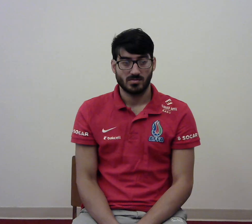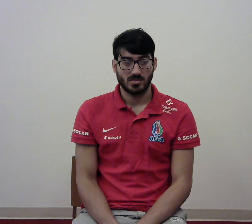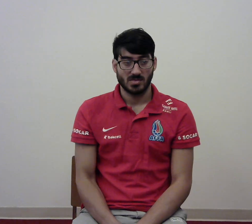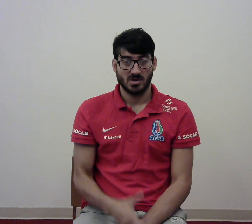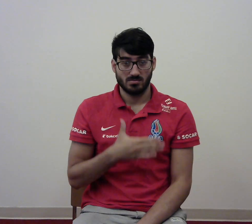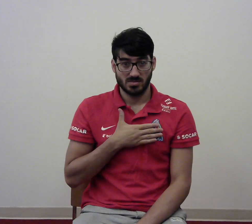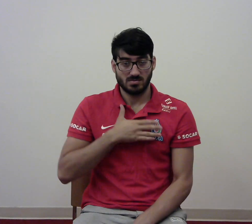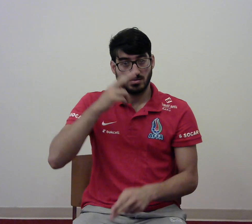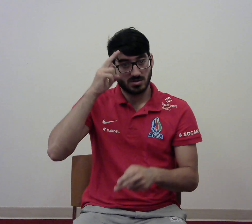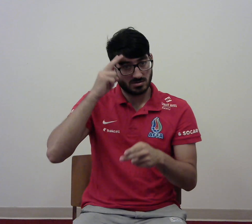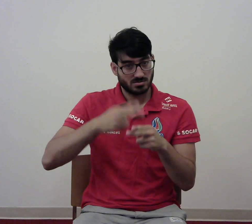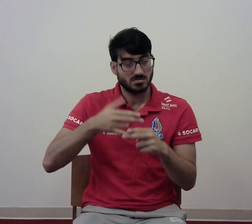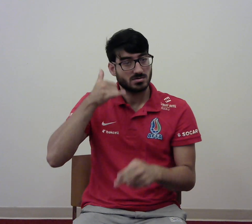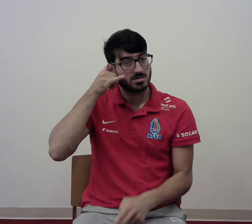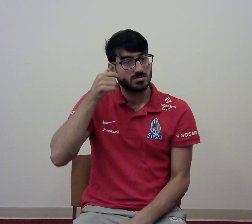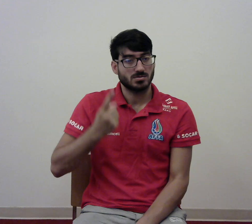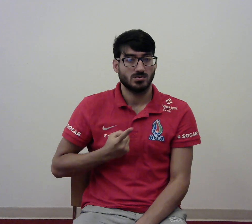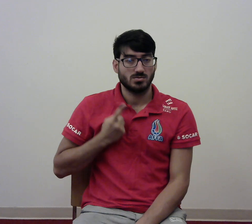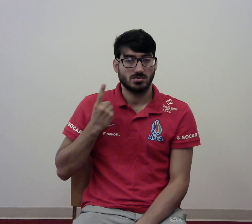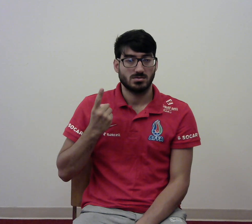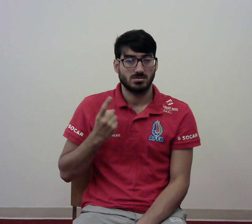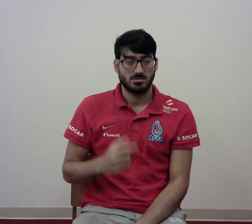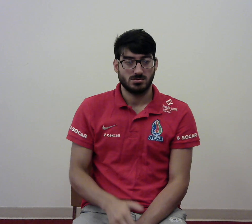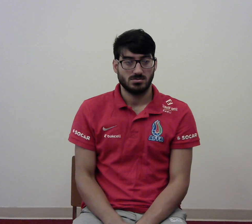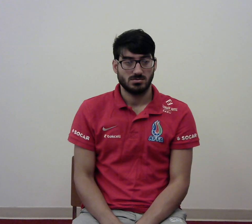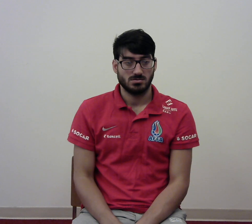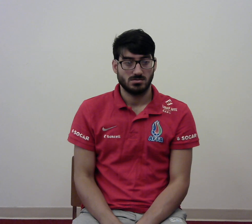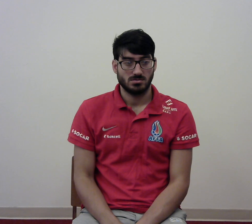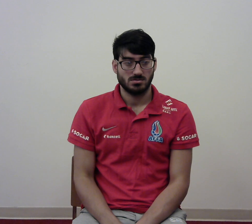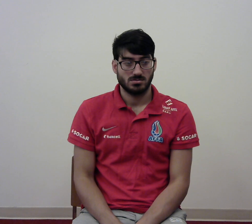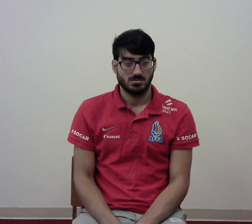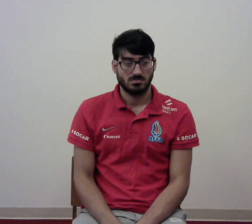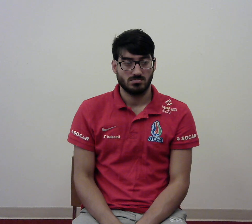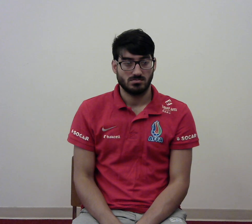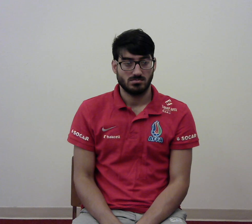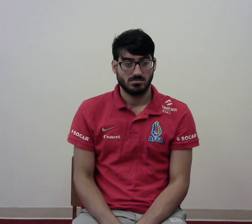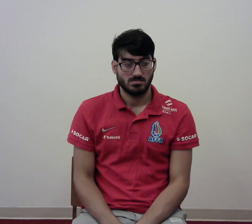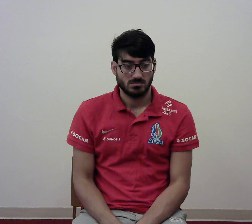Mənim qardaşım telefon ustasıdır